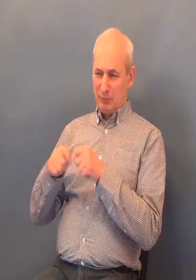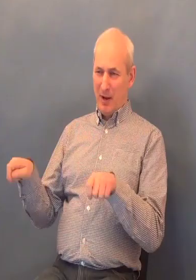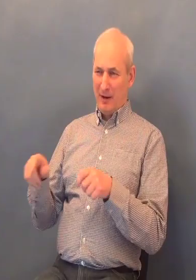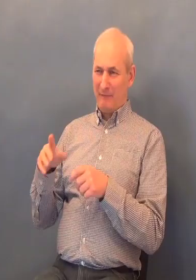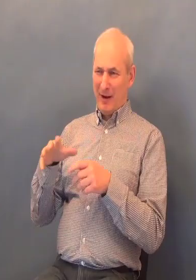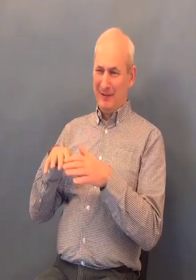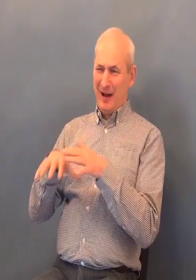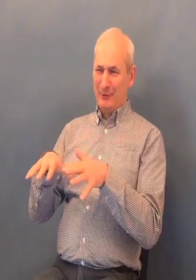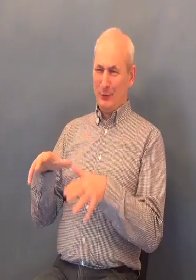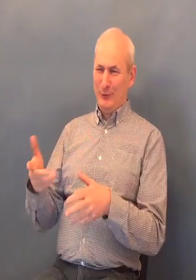Zrób przerwę, za dużo masz zajęć.